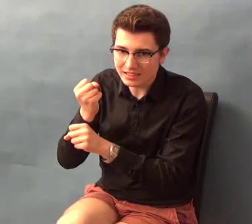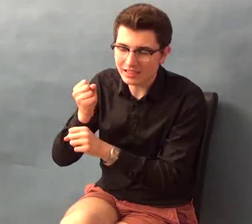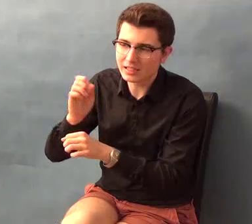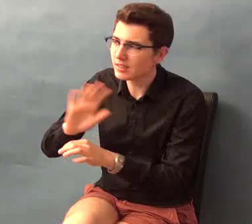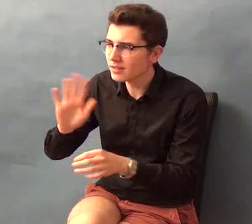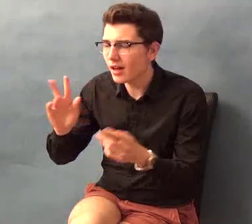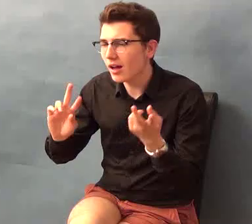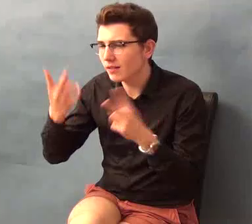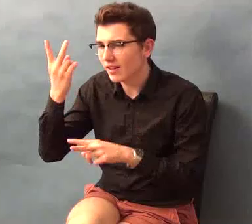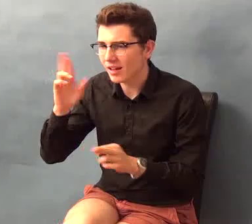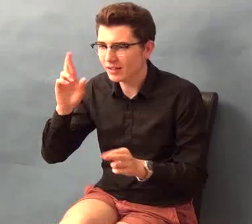Ale odwołano alarm.